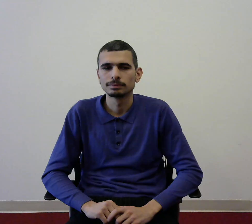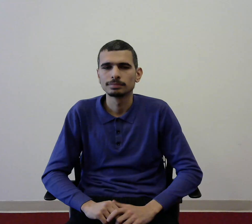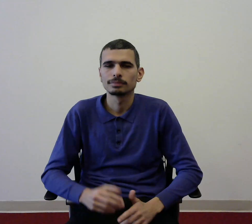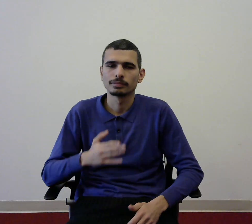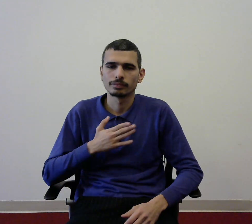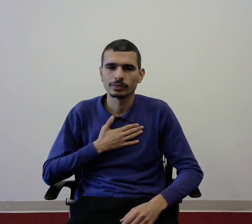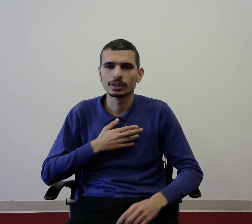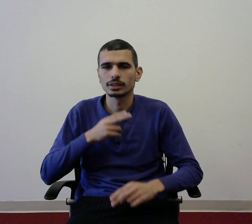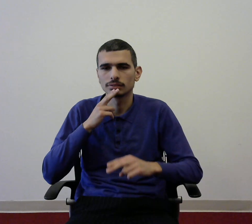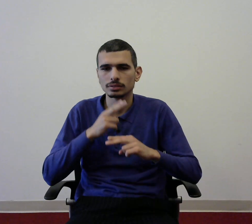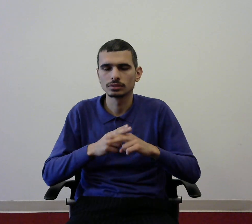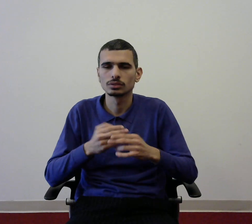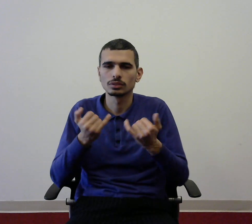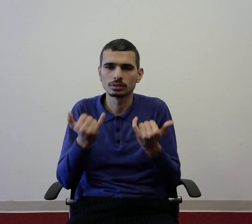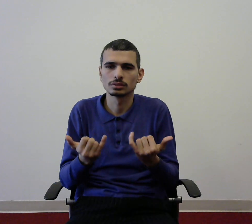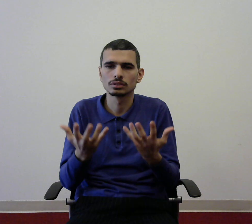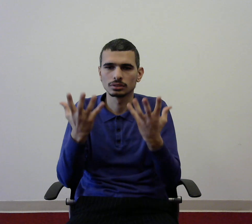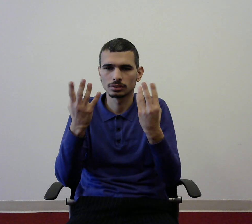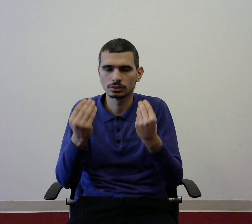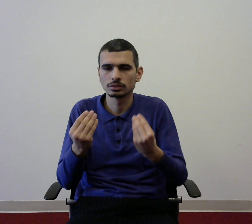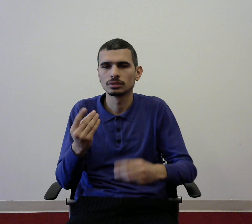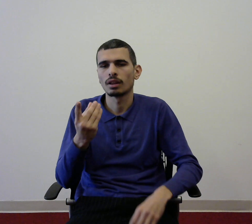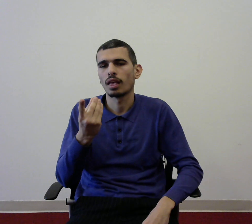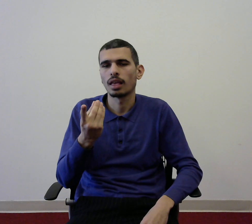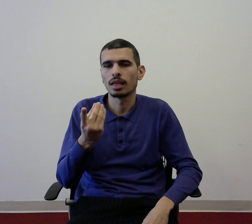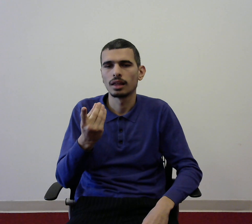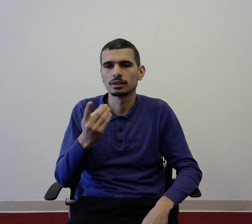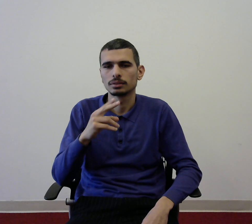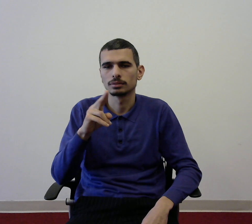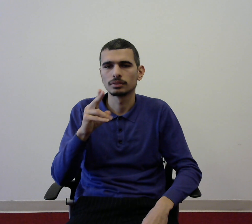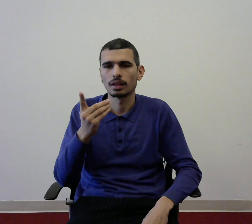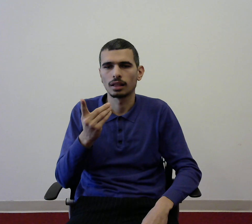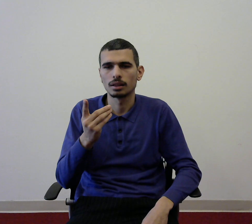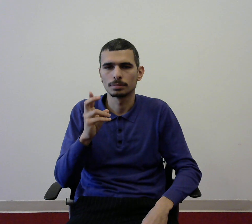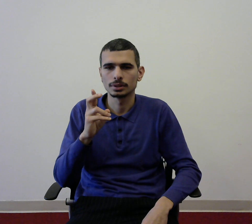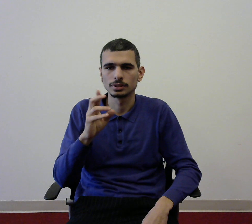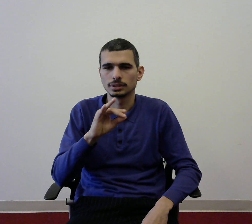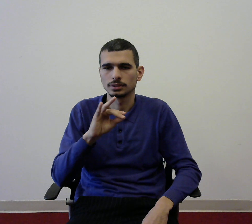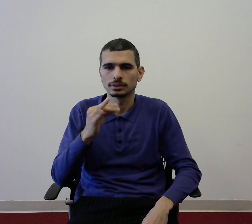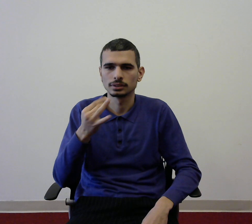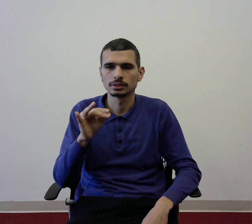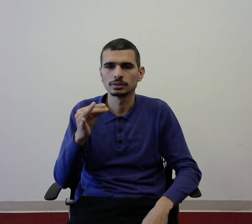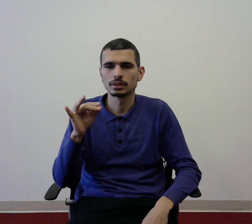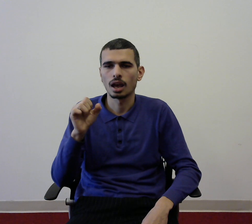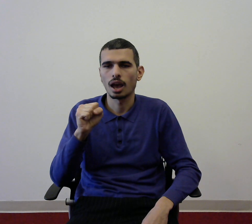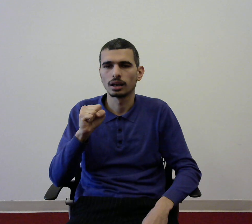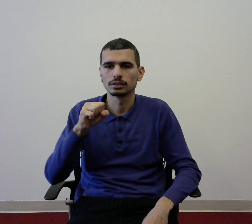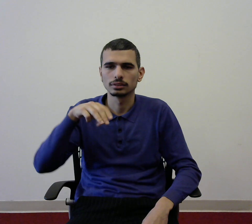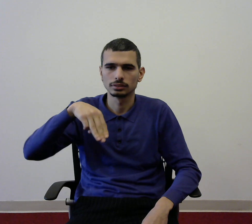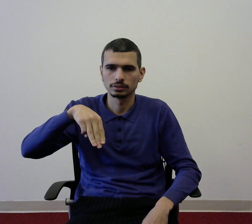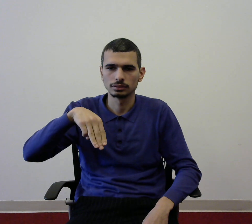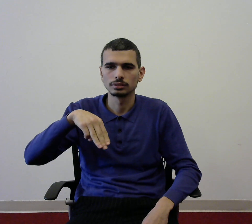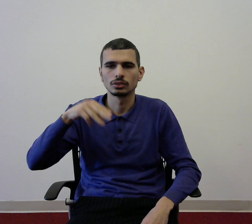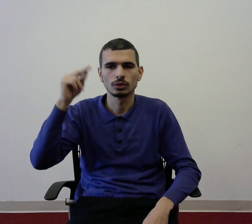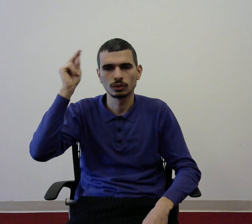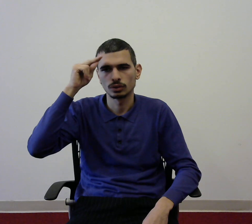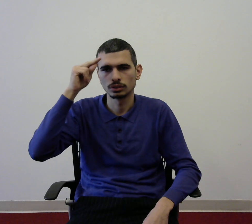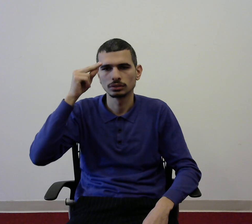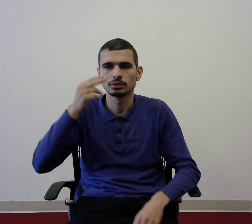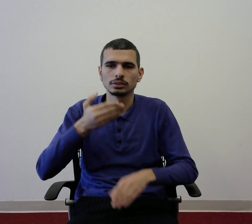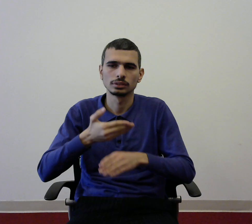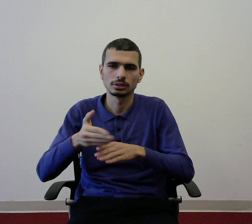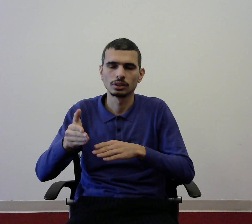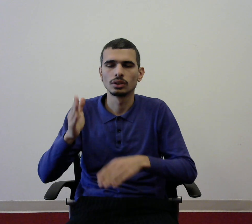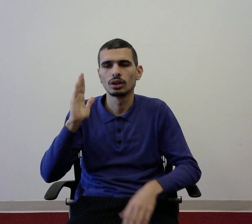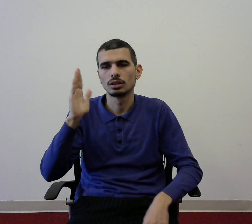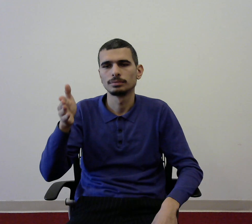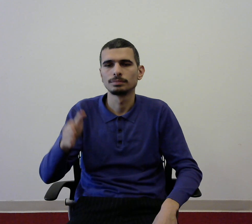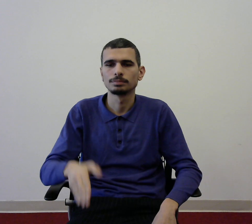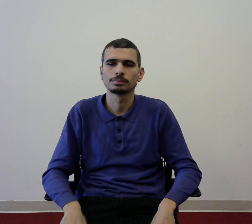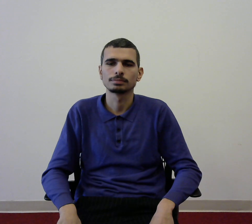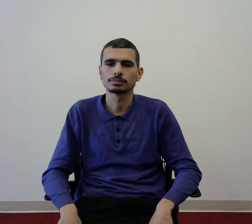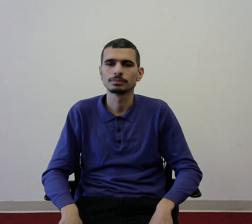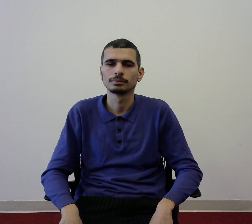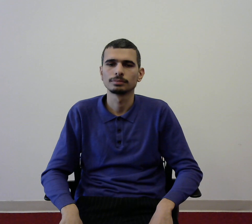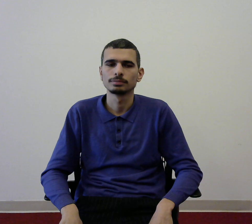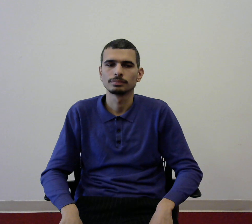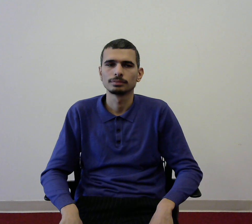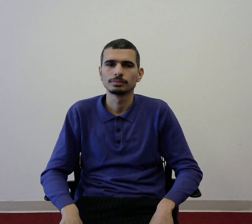Mənim bacım bu gün ədəbiyyat dərsinə gecikəcək